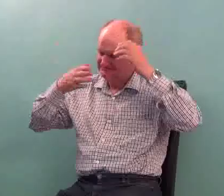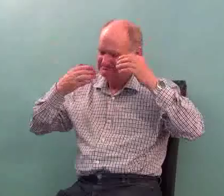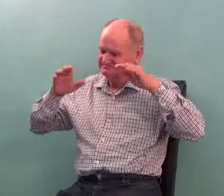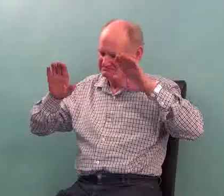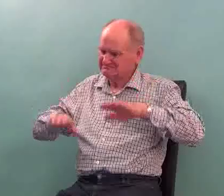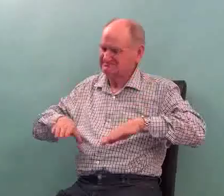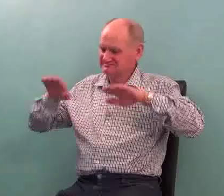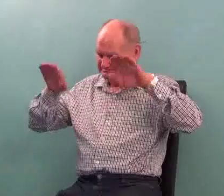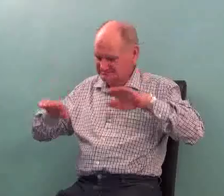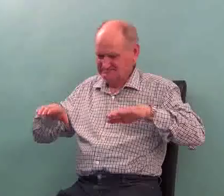To kraj muzułmański.